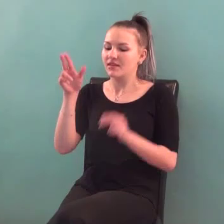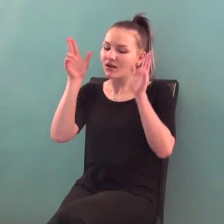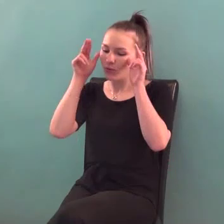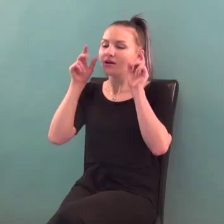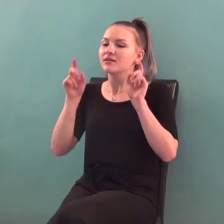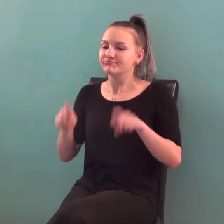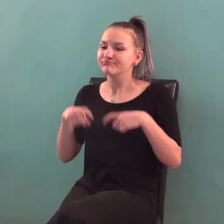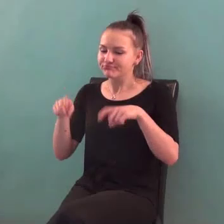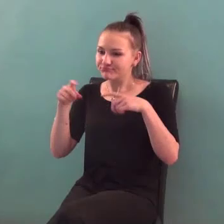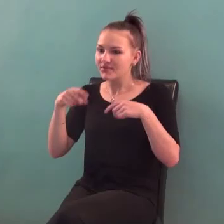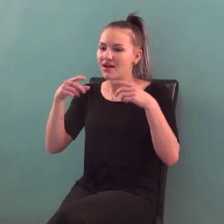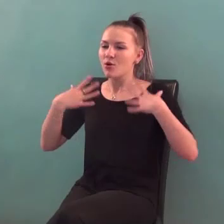Skacze sobie królik.